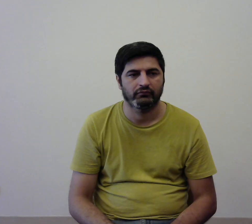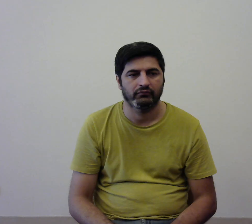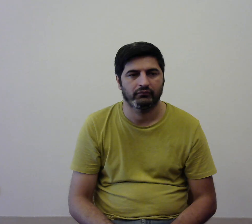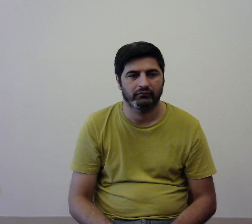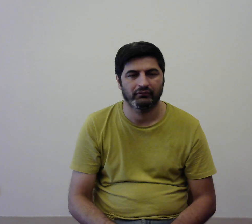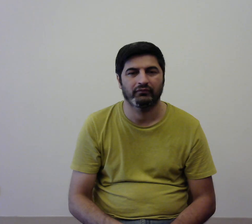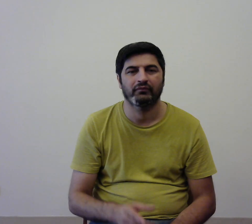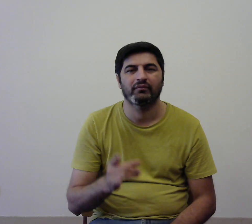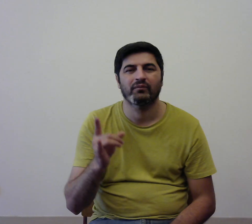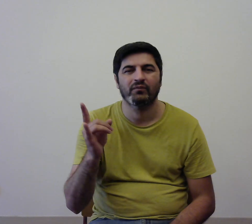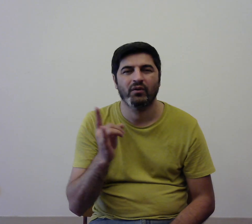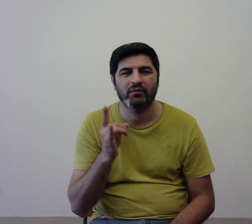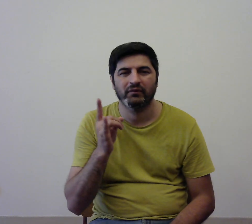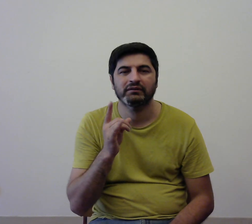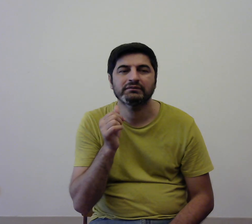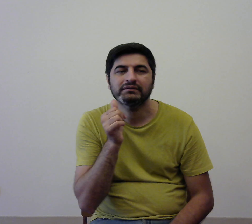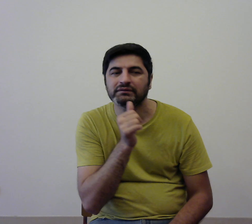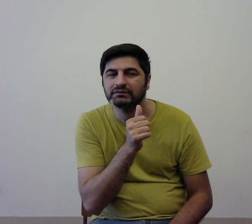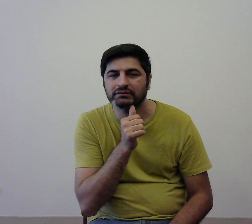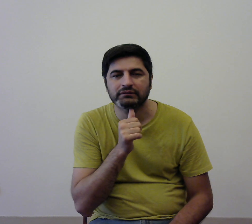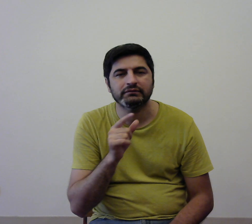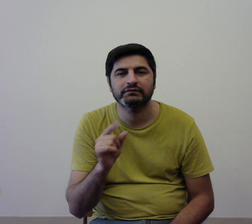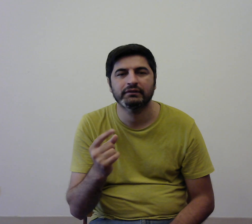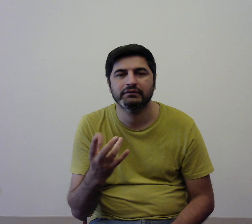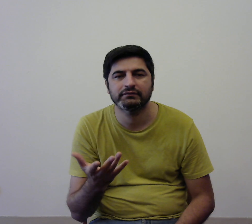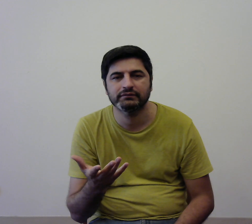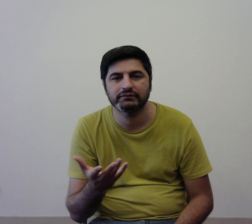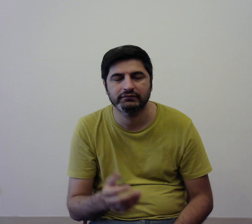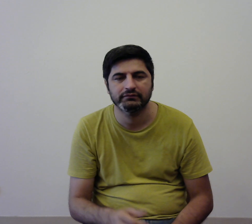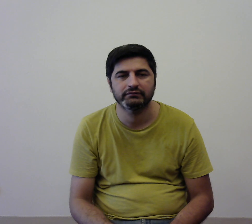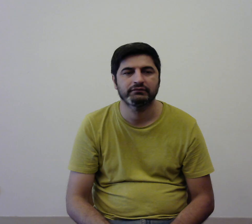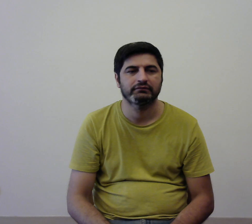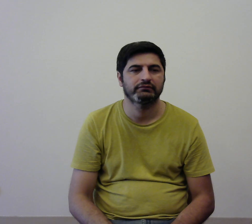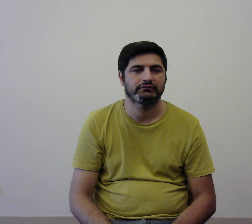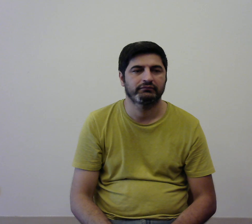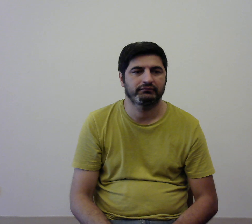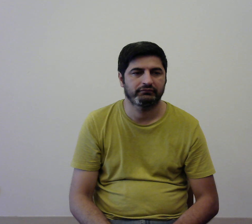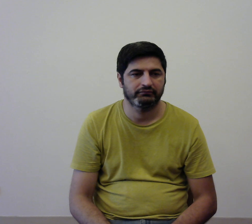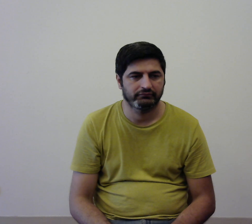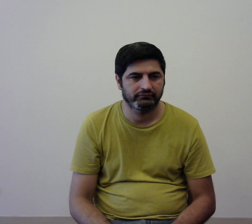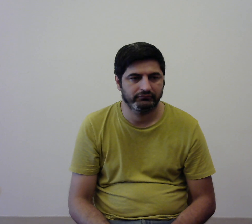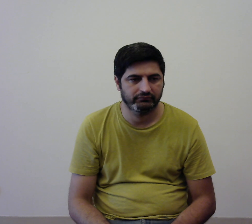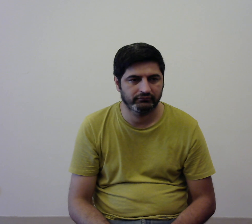WiFi-ın parolu nədir?